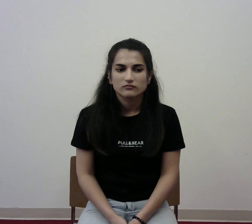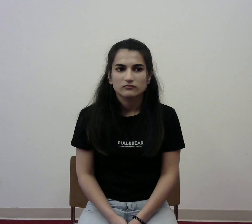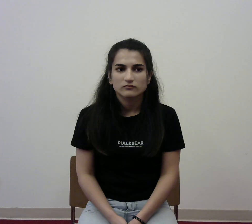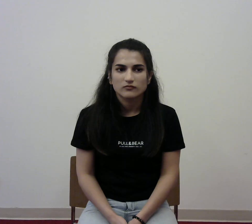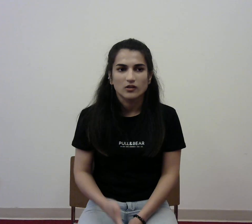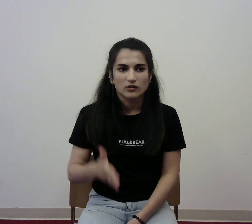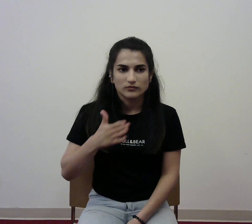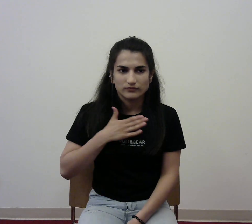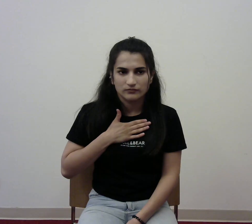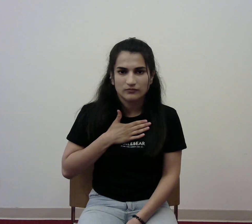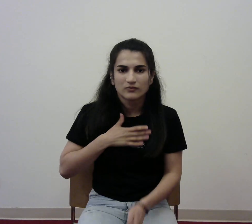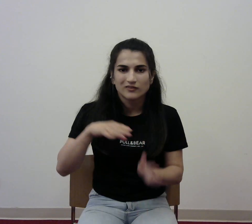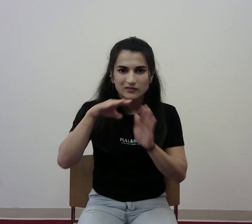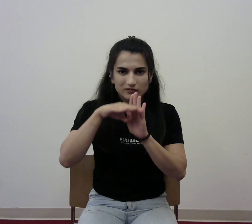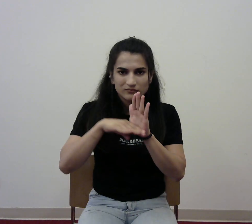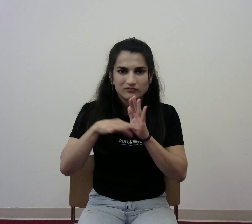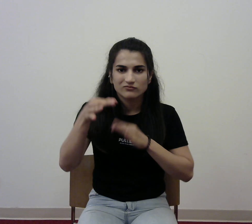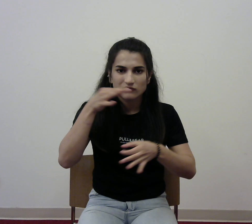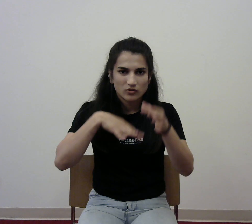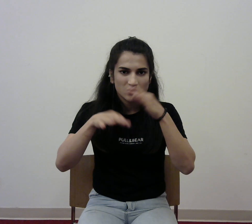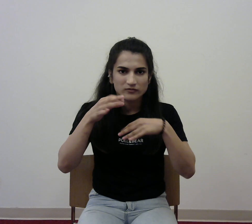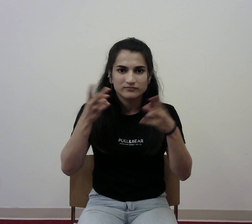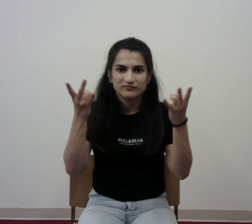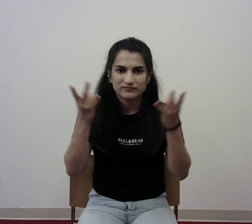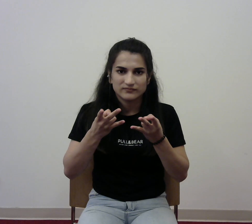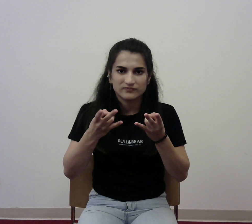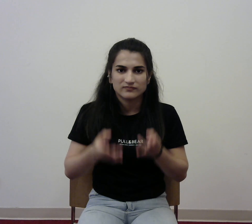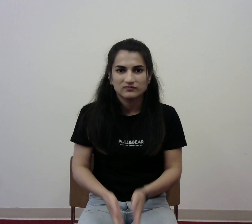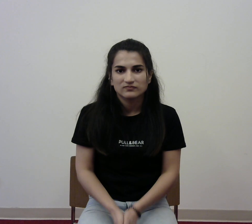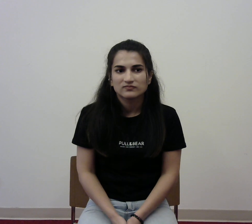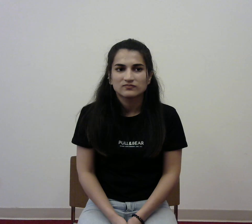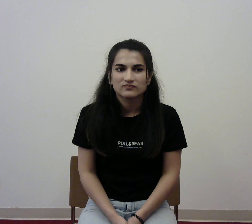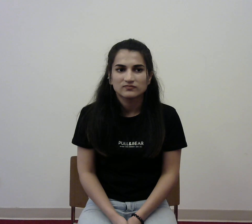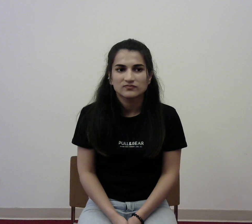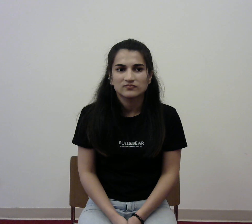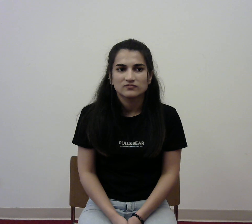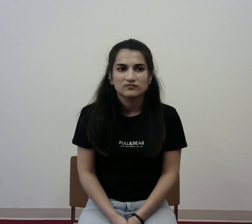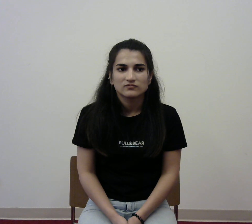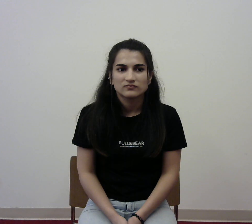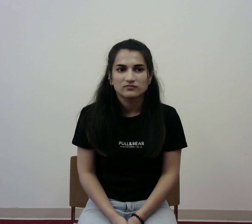Mənə siyahıdakı dərmanlar lazımdır